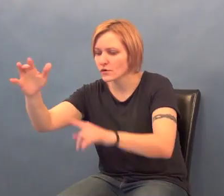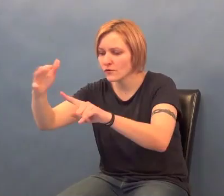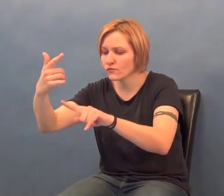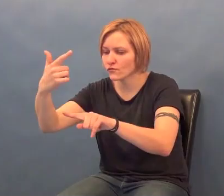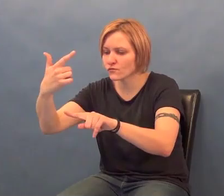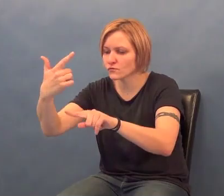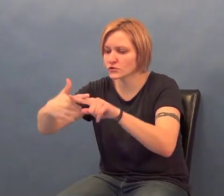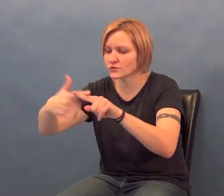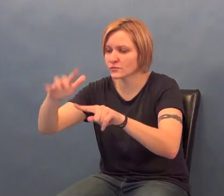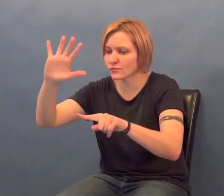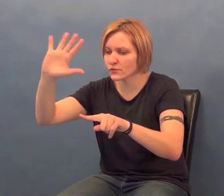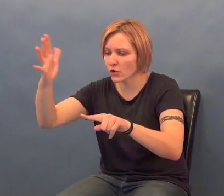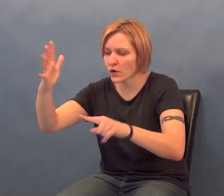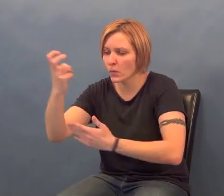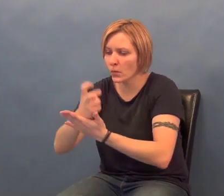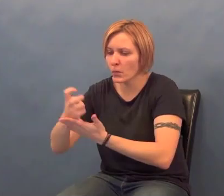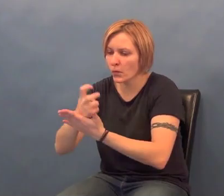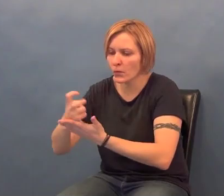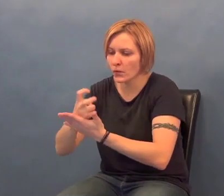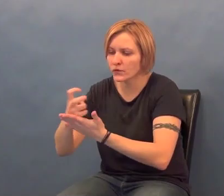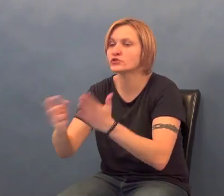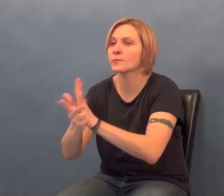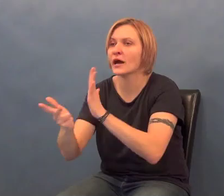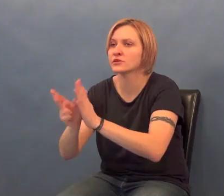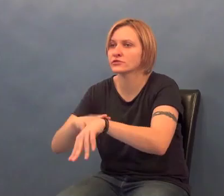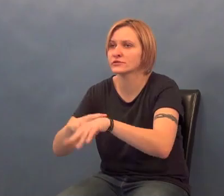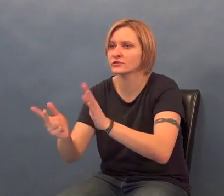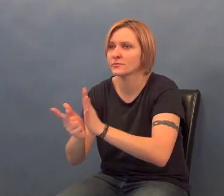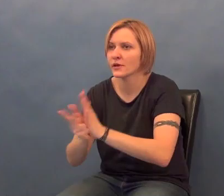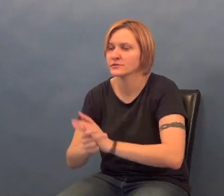Dwudziestego piątego lutego, osiemnasta, godzina osiemnasta.